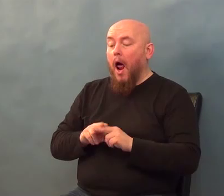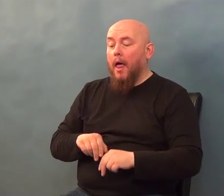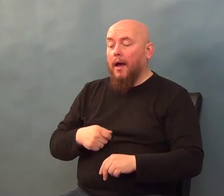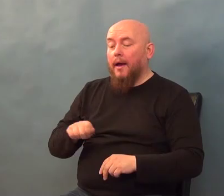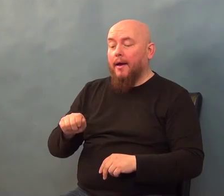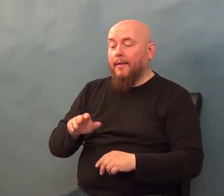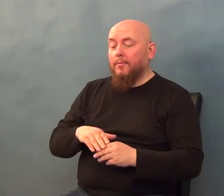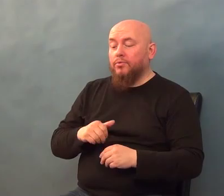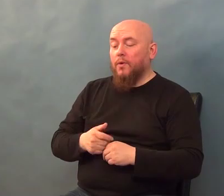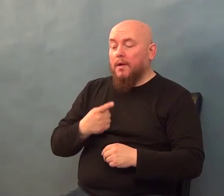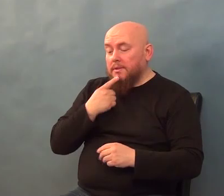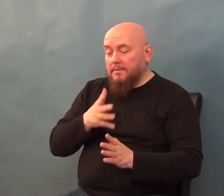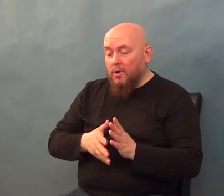Tutaj tak samo pracuję.